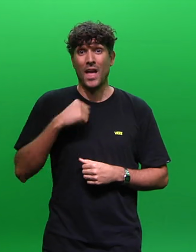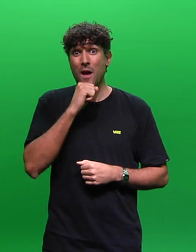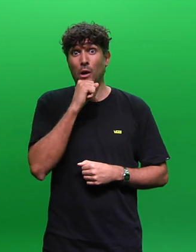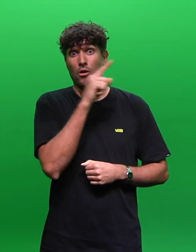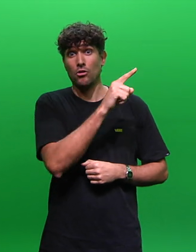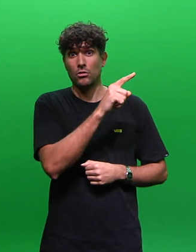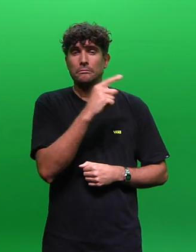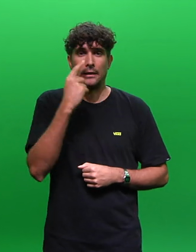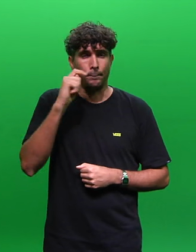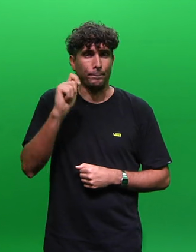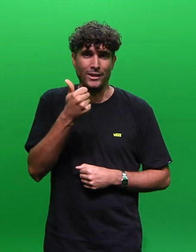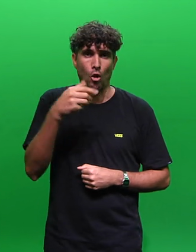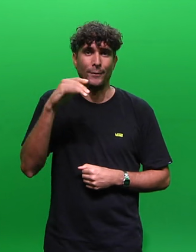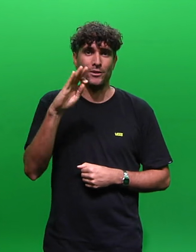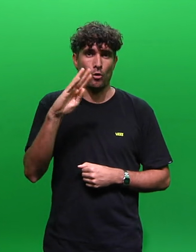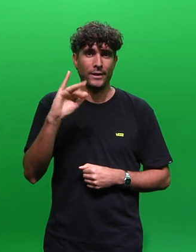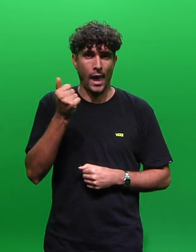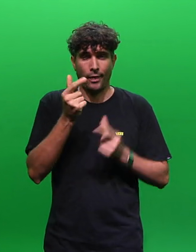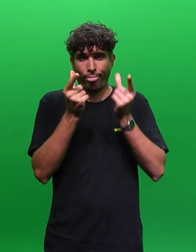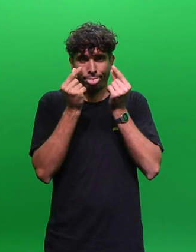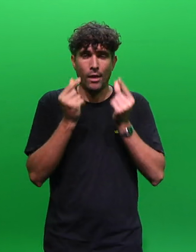El meu avi té miopia.